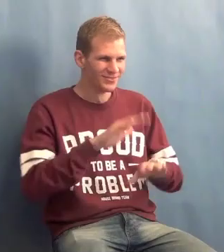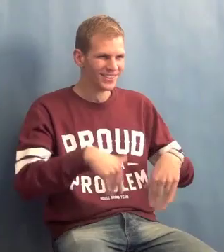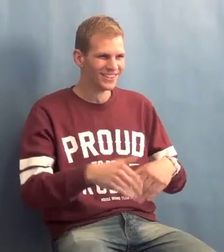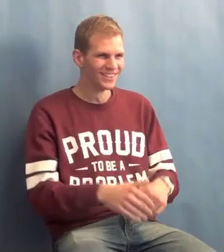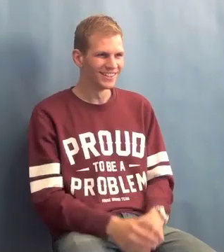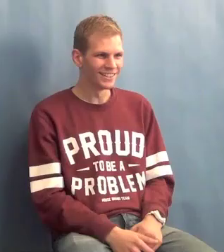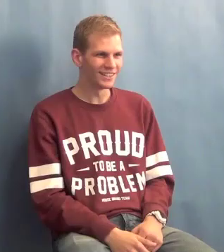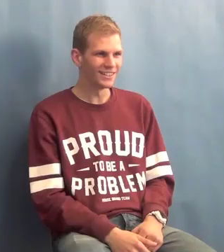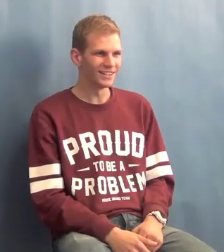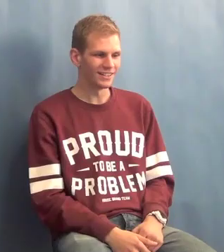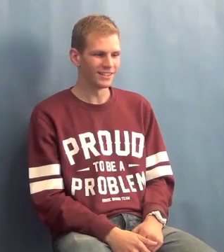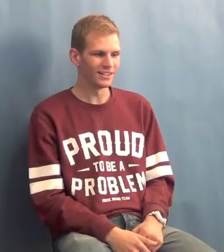Ja to mówiłem?